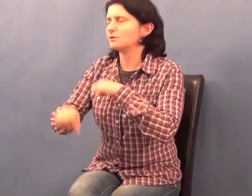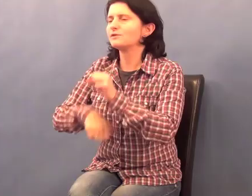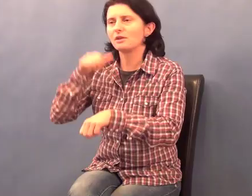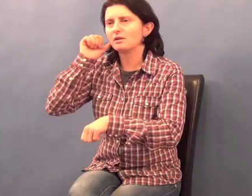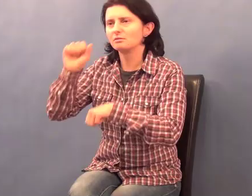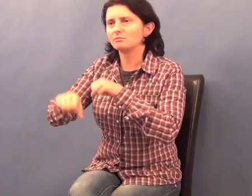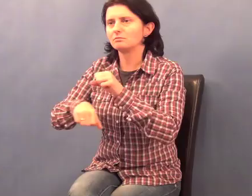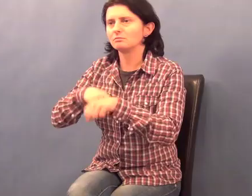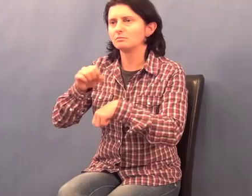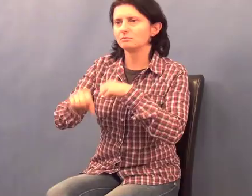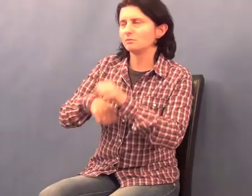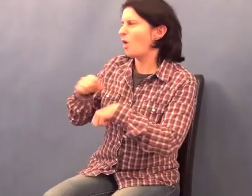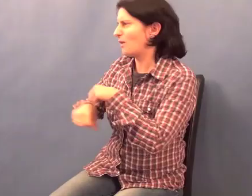Rower.